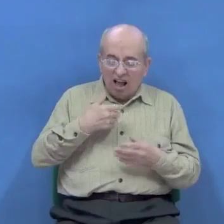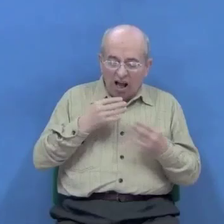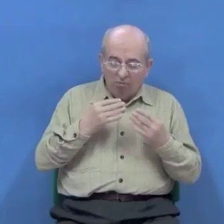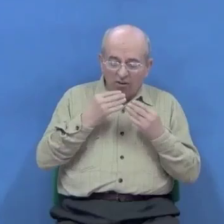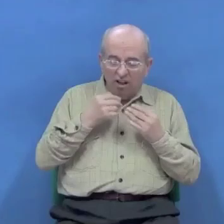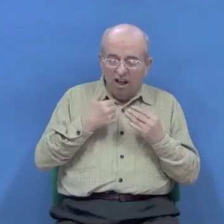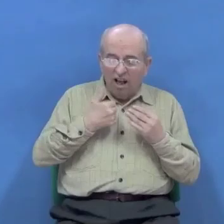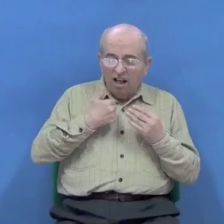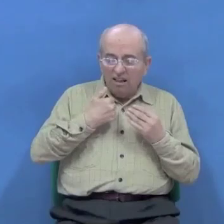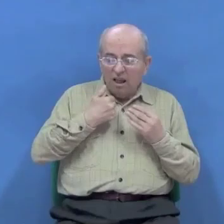Ja jadłem hamburgera.